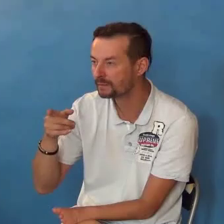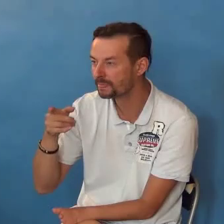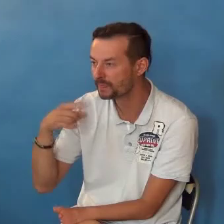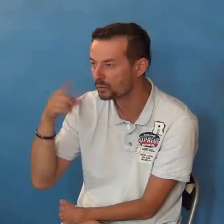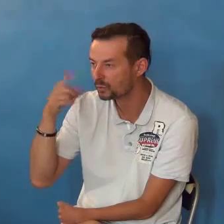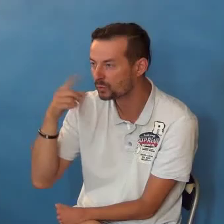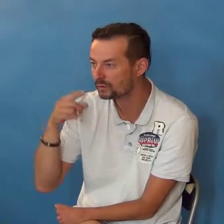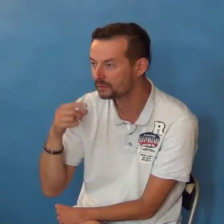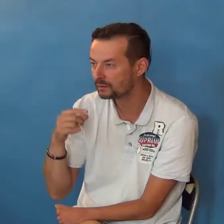A ty? Lutego.